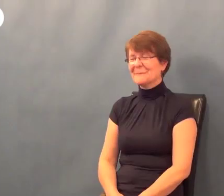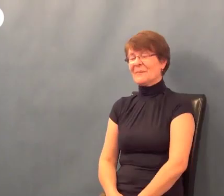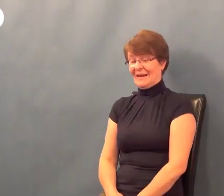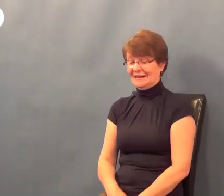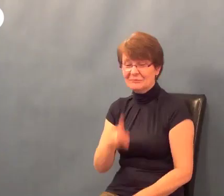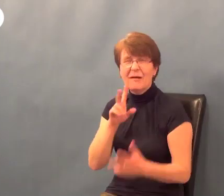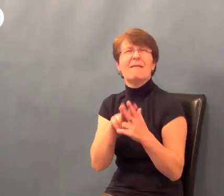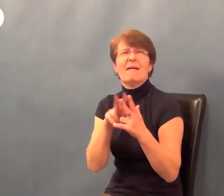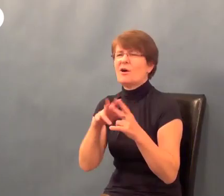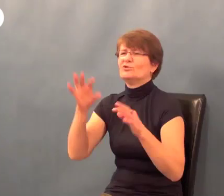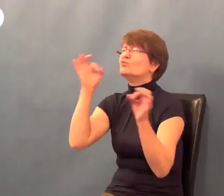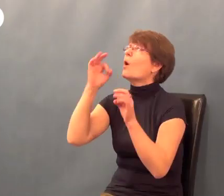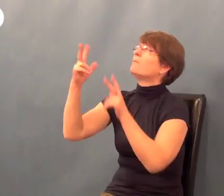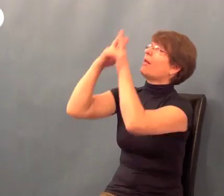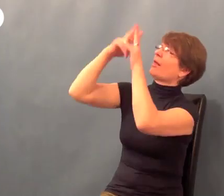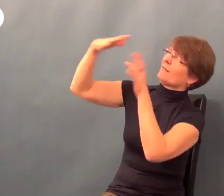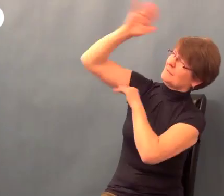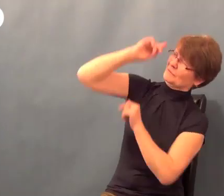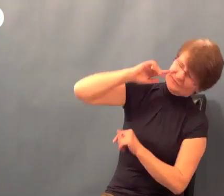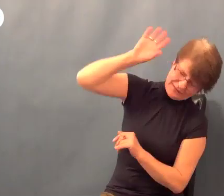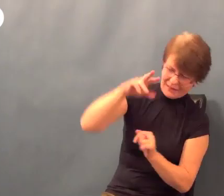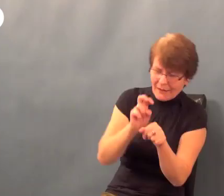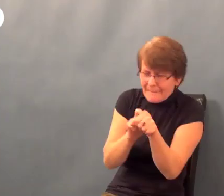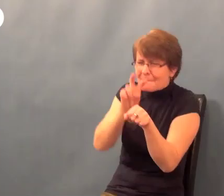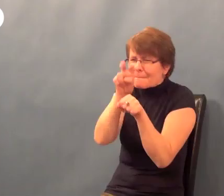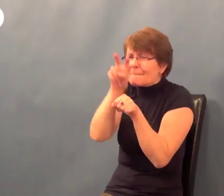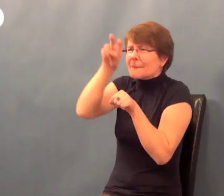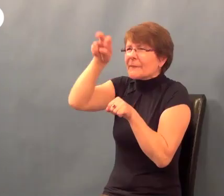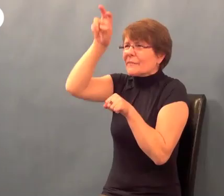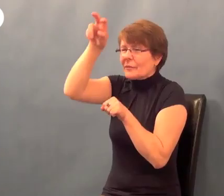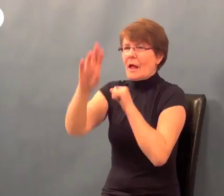Chłopca atakowały pszczoły, ale on mimo wszystko wszedł na drzewo.